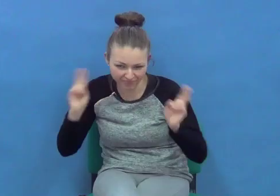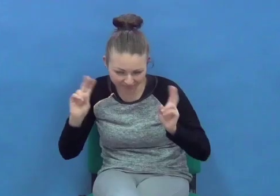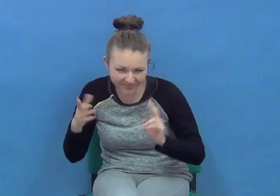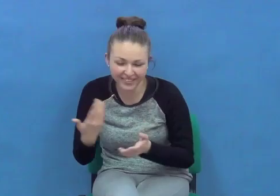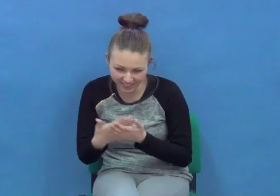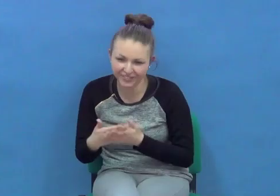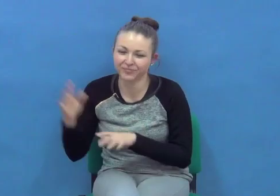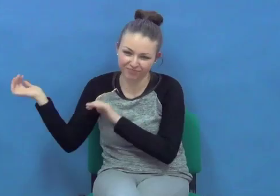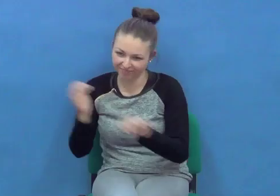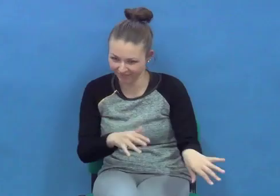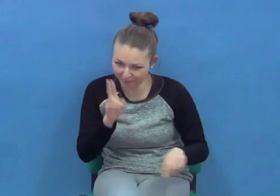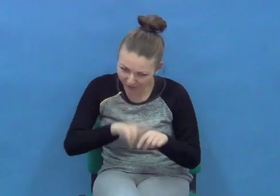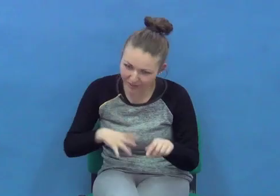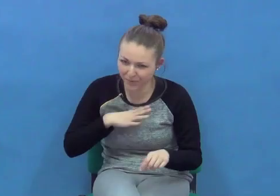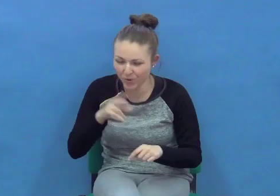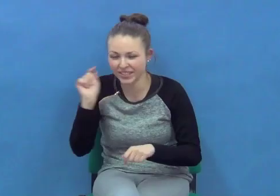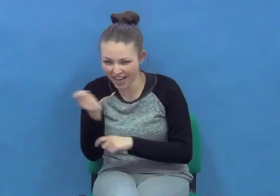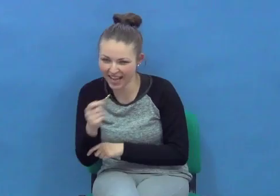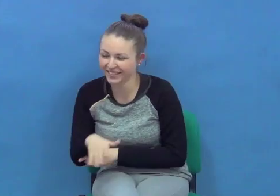Dlatego przyjechała policja i straż.